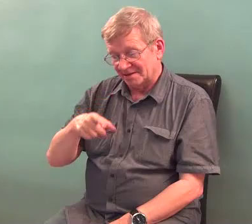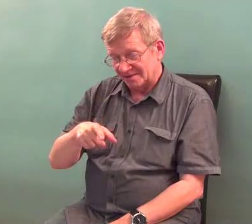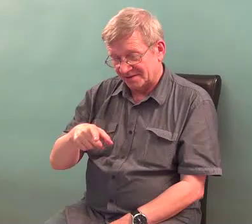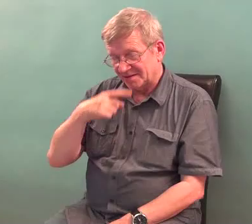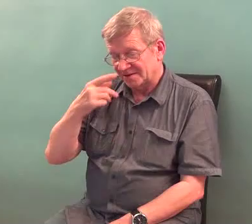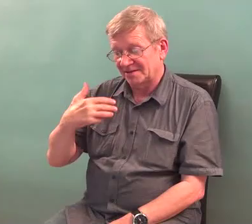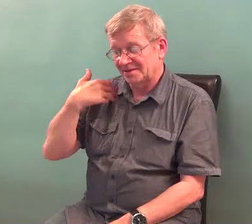Język angielski.